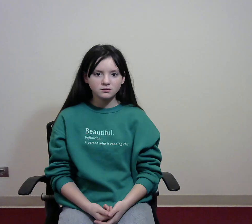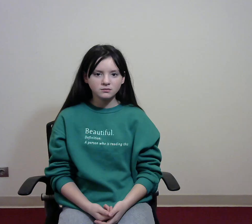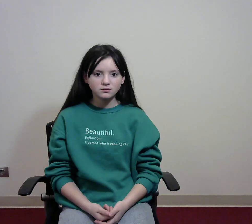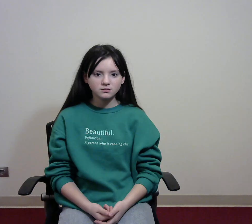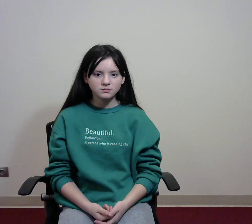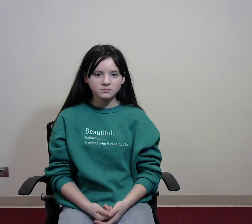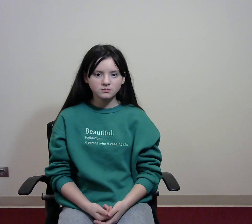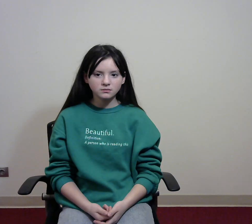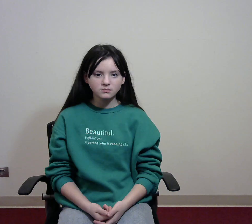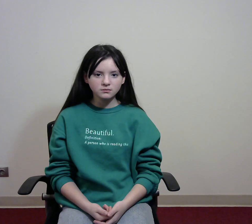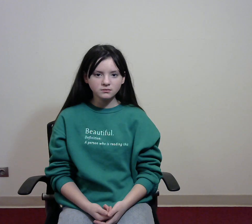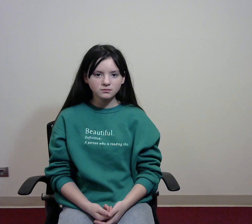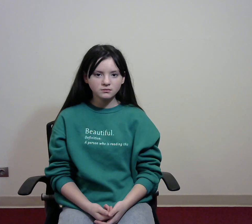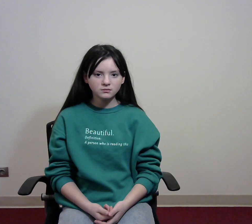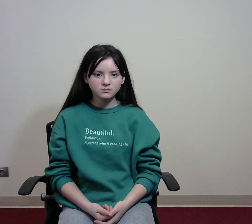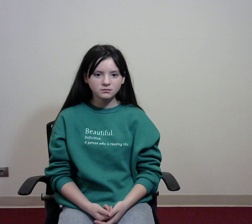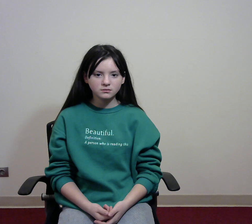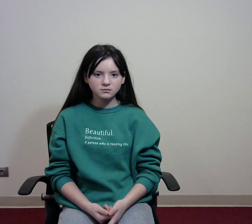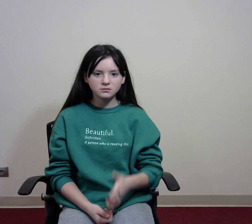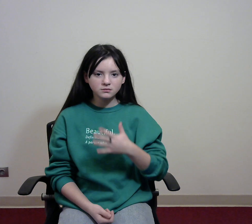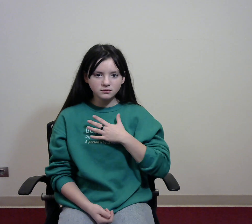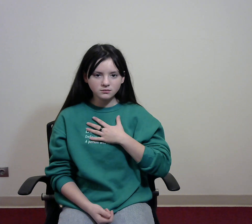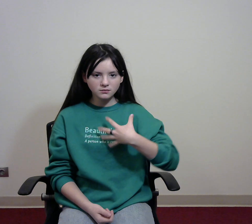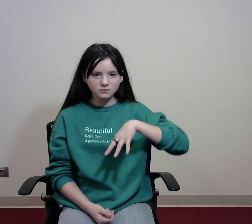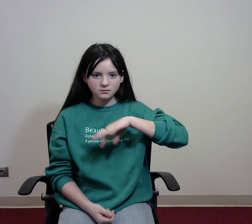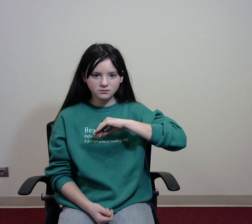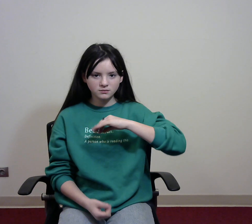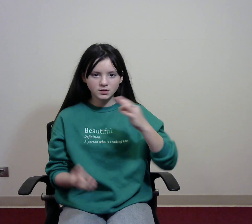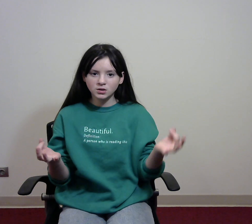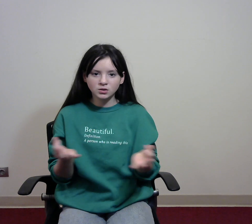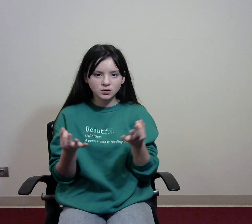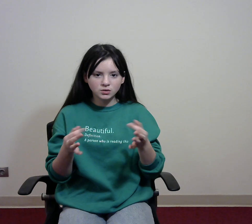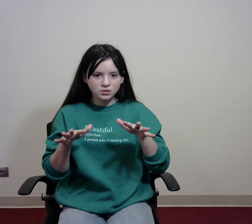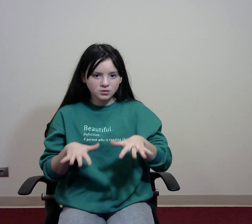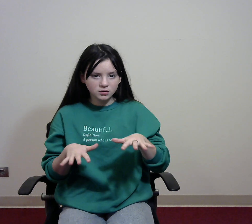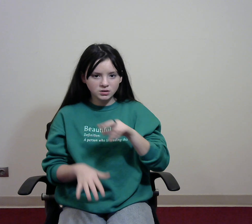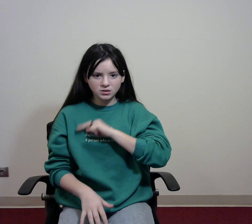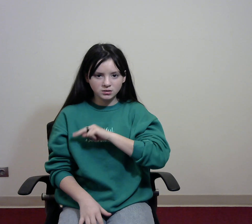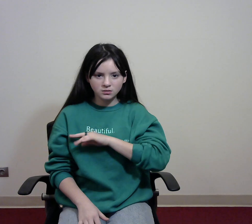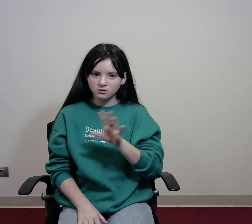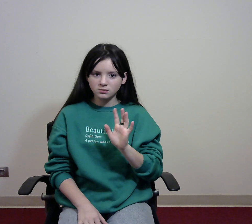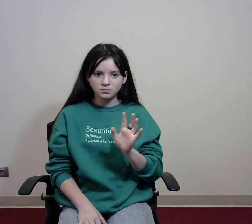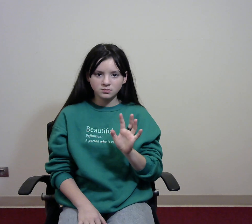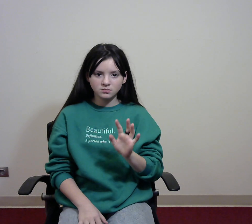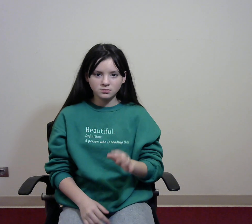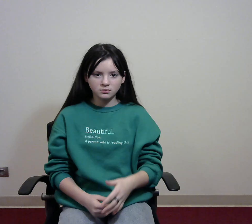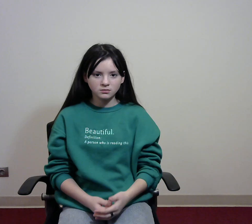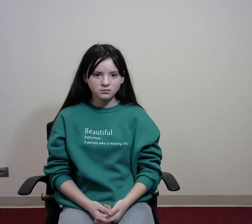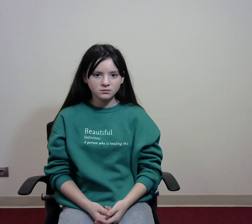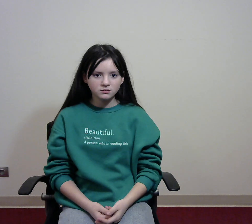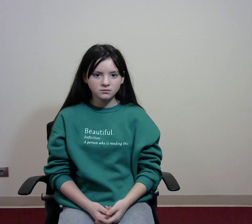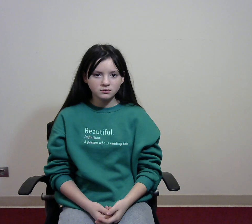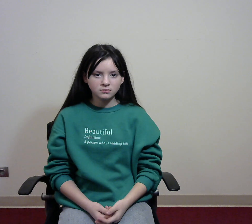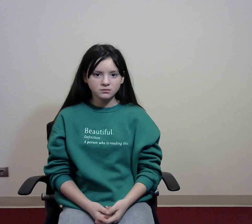Biz heç yerdə işləmirik